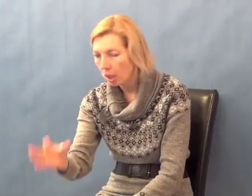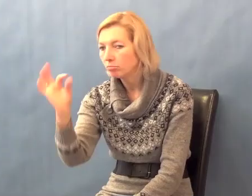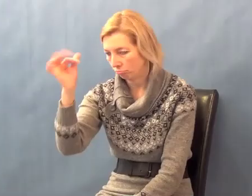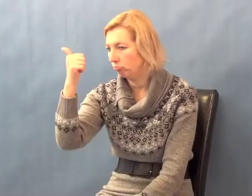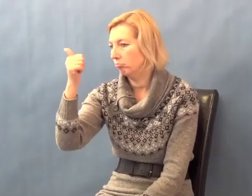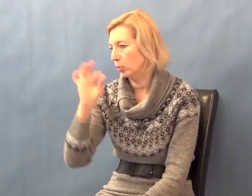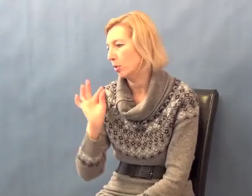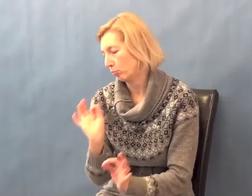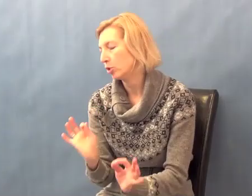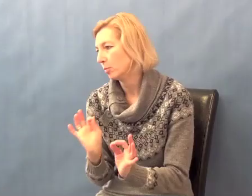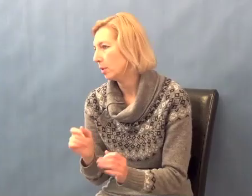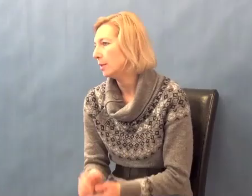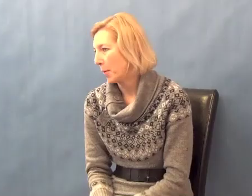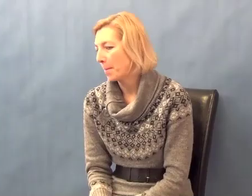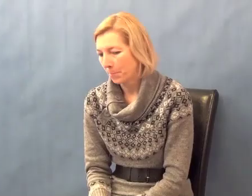Dobrze, środa jest super, dobrze.